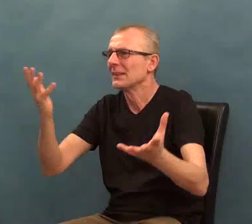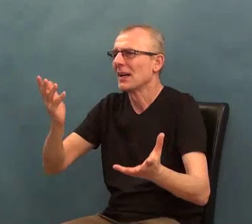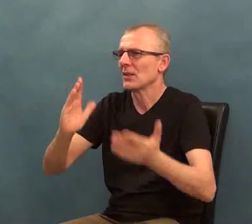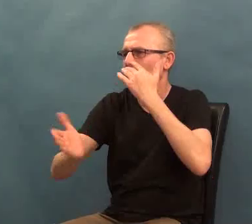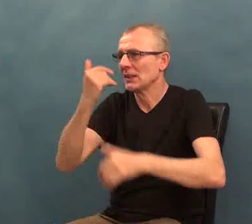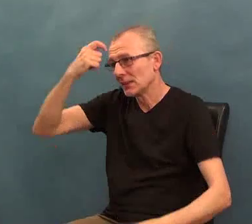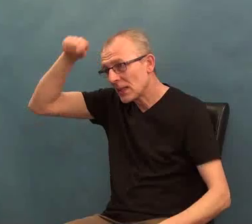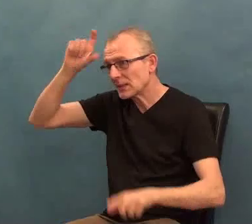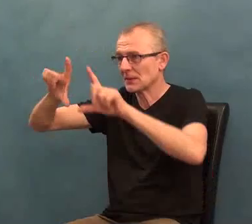Wzięli od strażaków toporek.